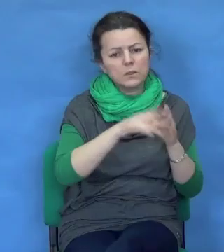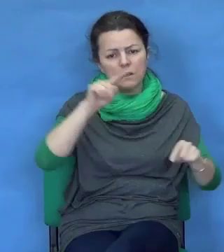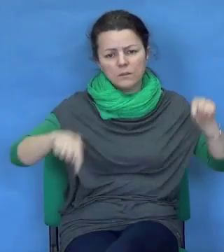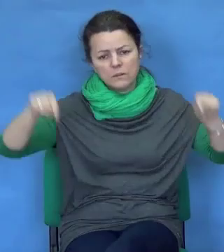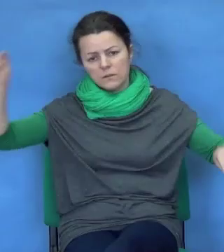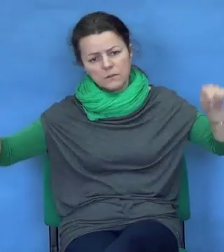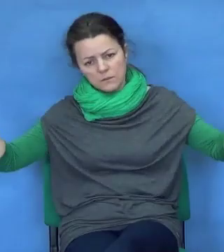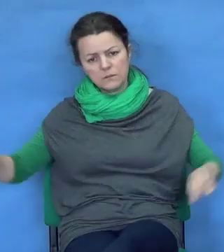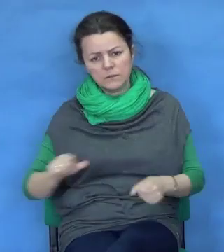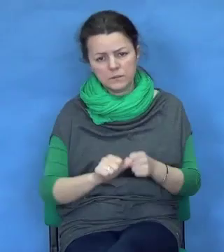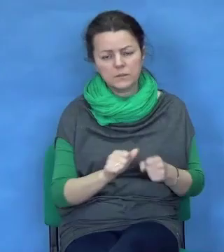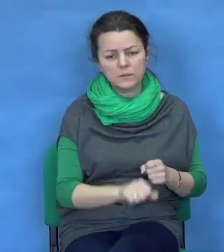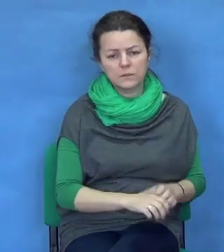Gdzieniegdzie są.